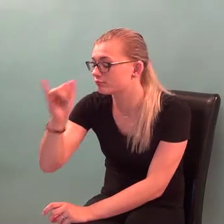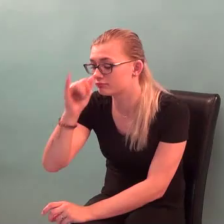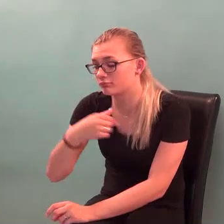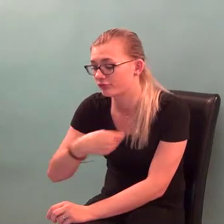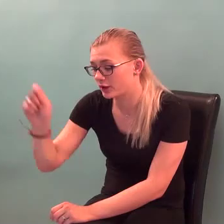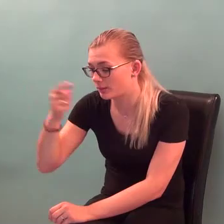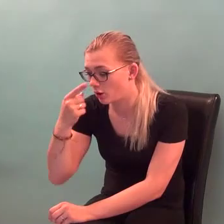Wyjeżdżam do Olsztyna.